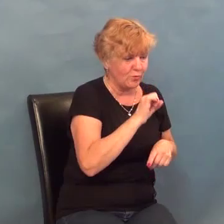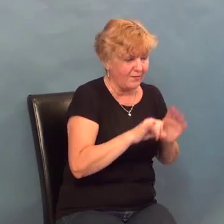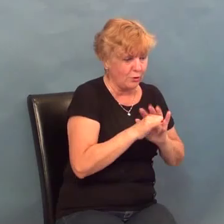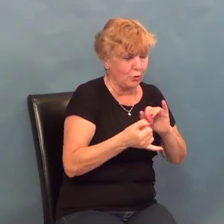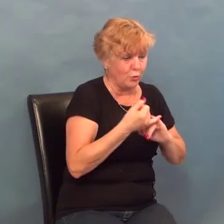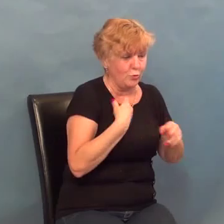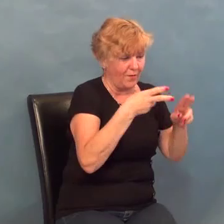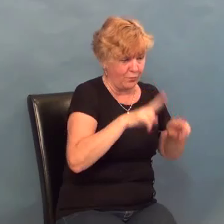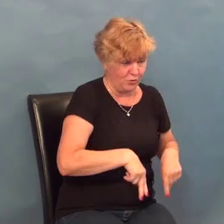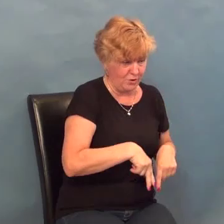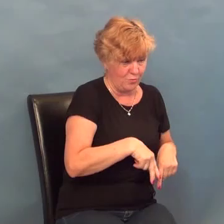Ja wróciłam.